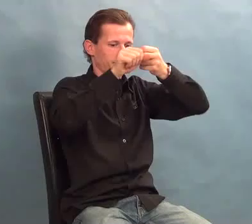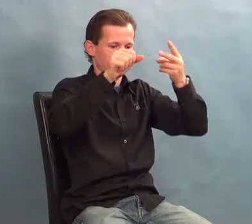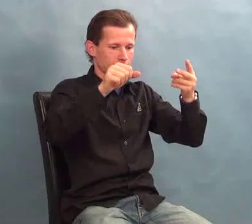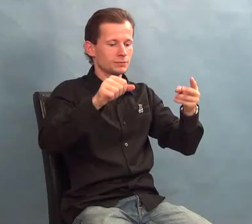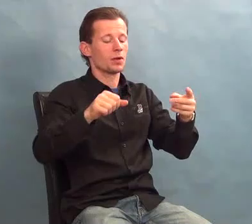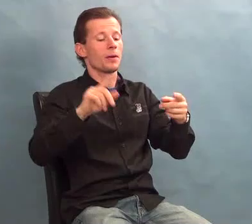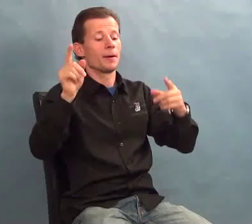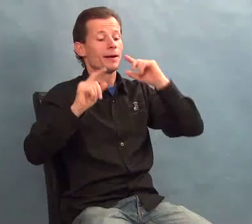Strzał z łuku.